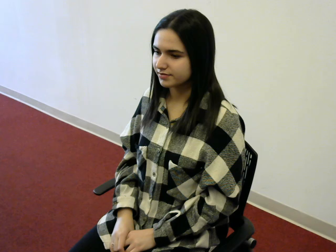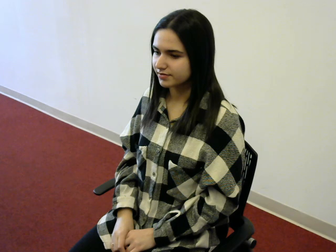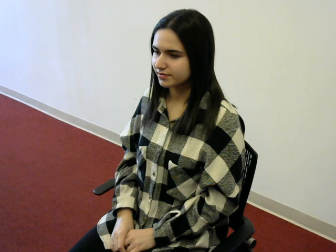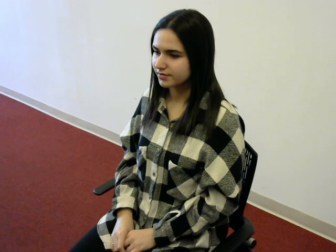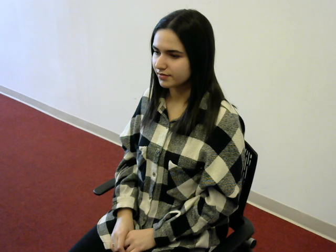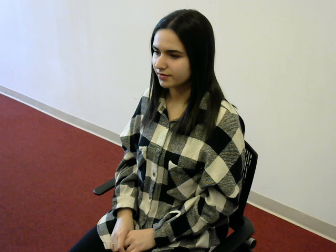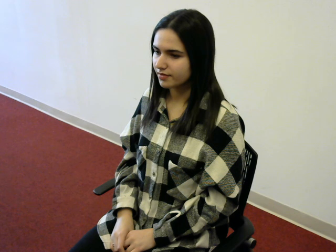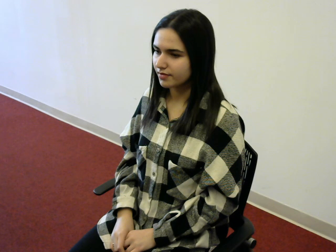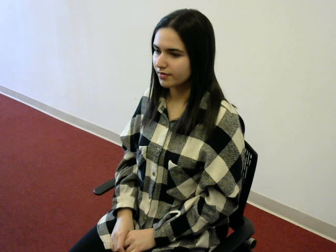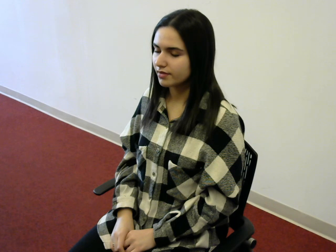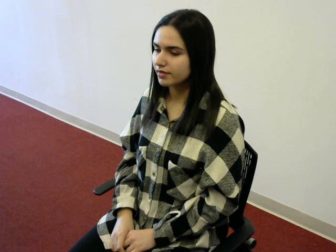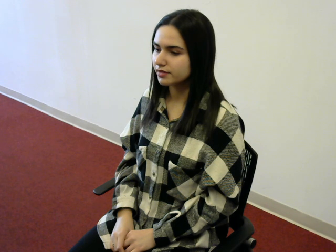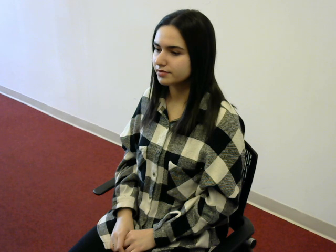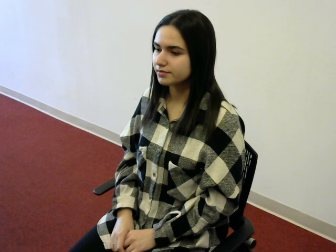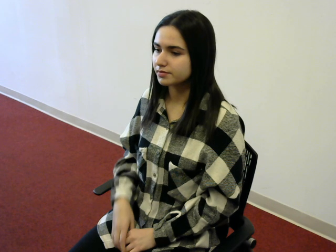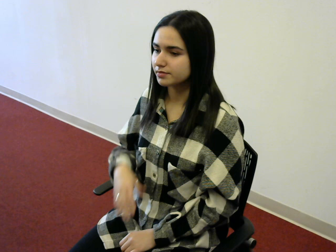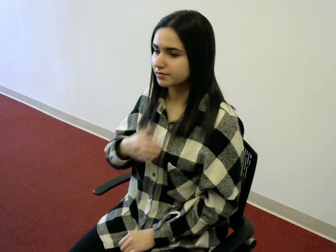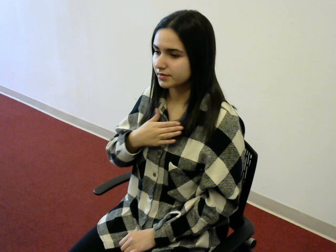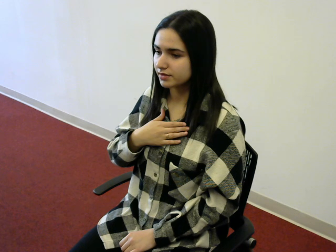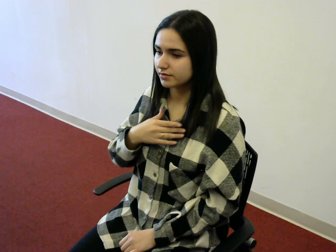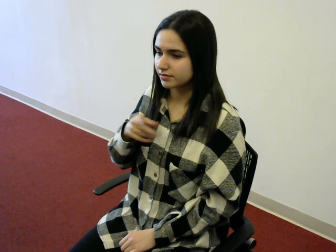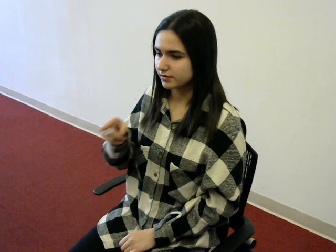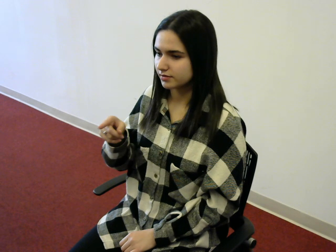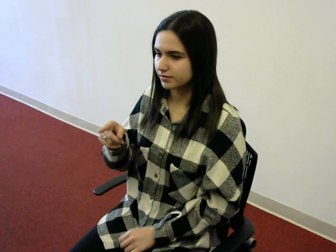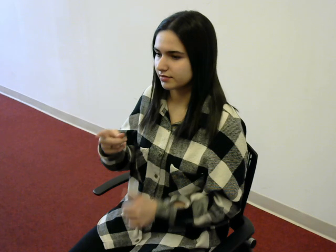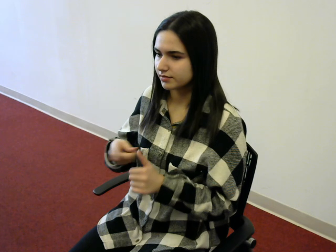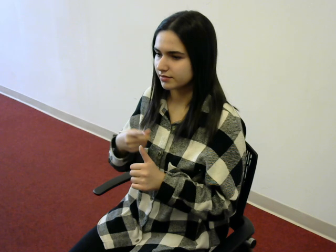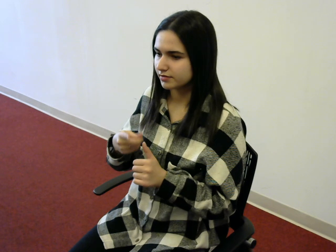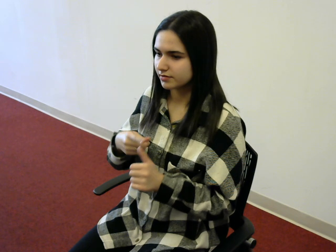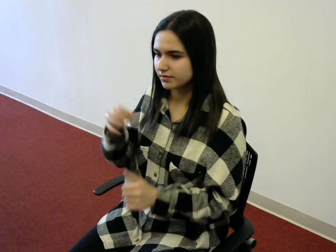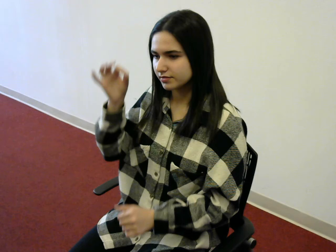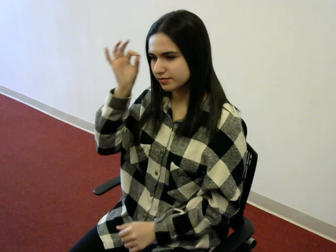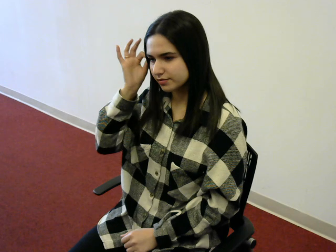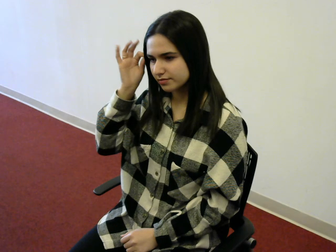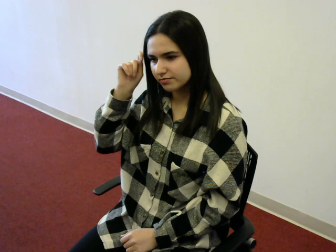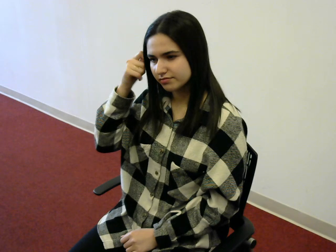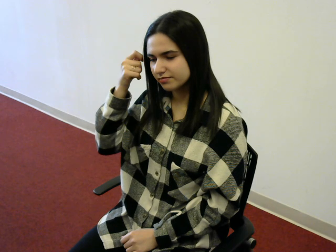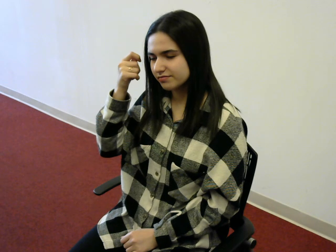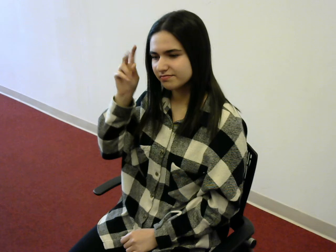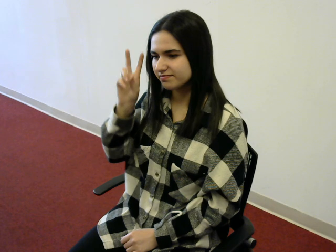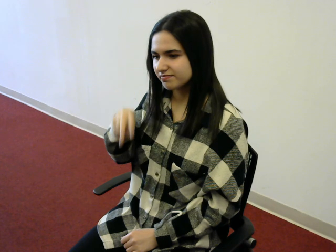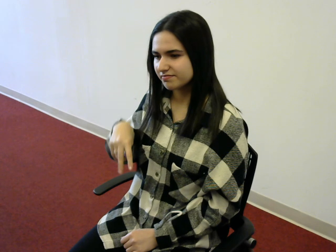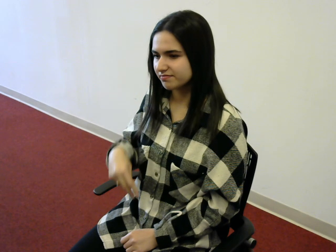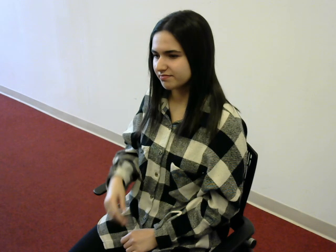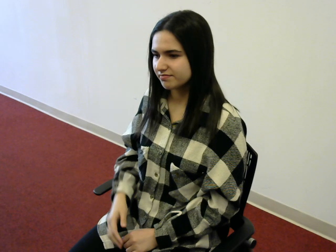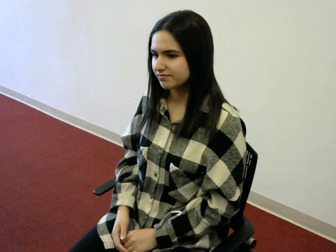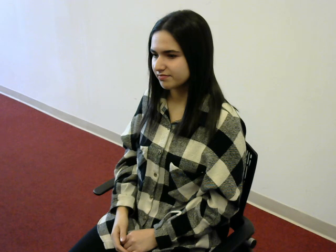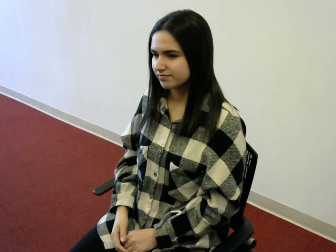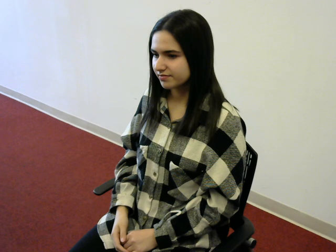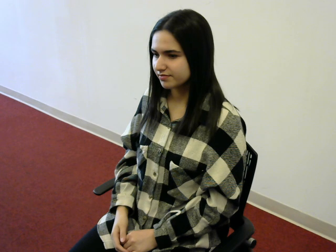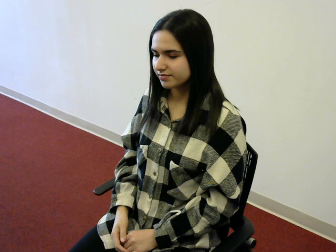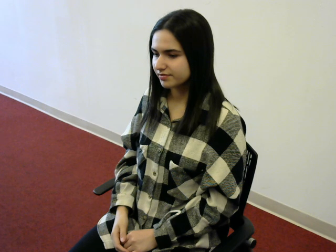Mən sənin adını yadımda saxlaya bilmirəm